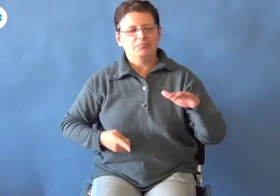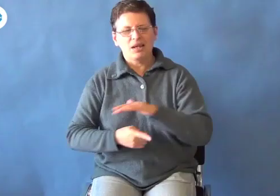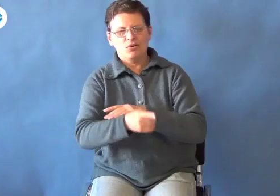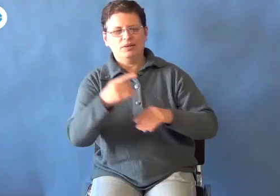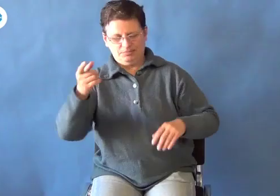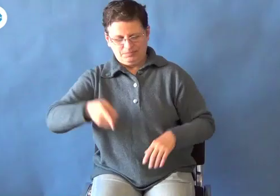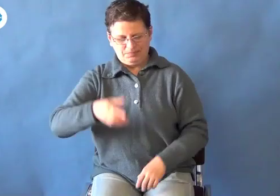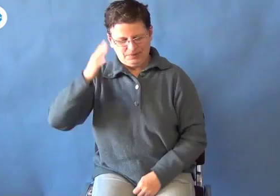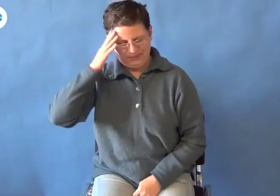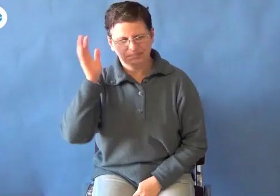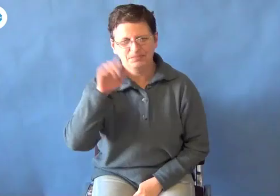Metro, wiem...